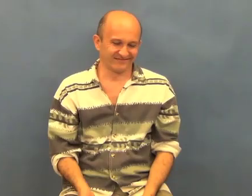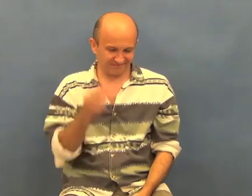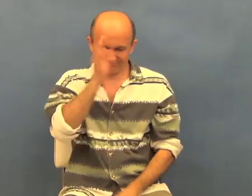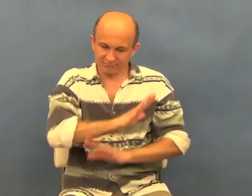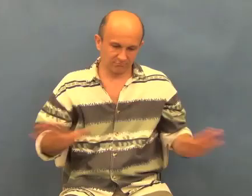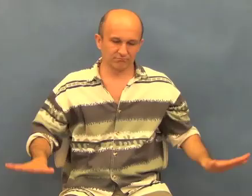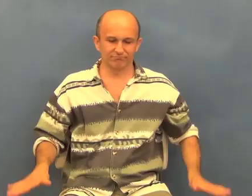Informuje, że nie wolno.